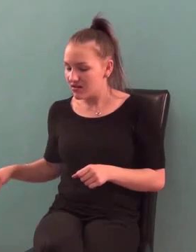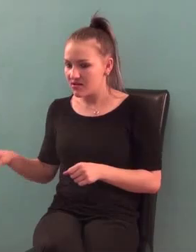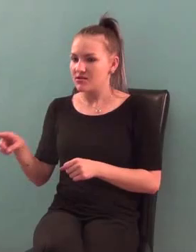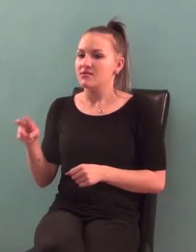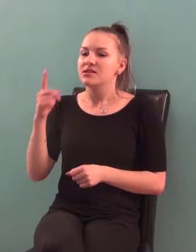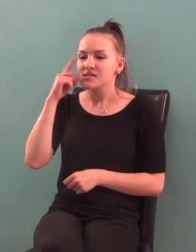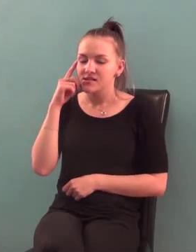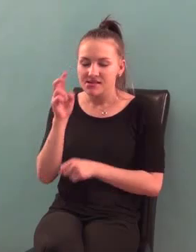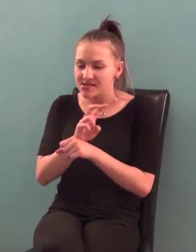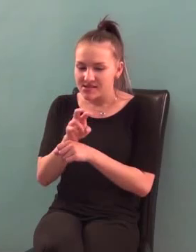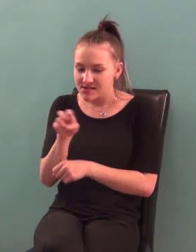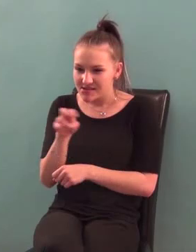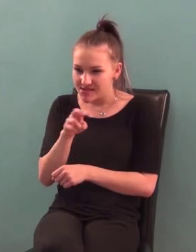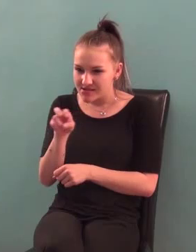Kot chodzi tam i z powrotem, zastanawia się.